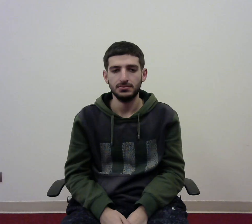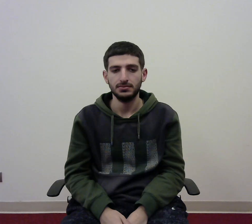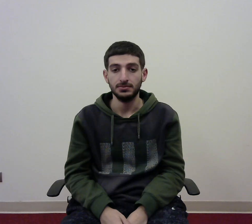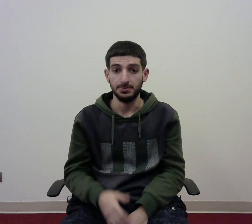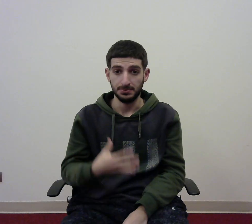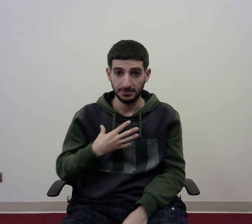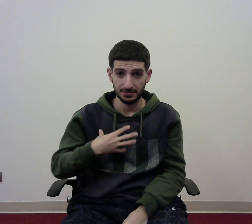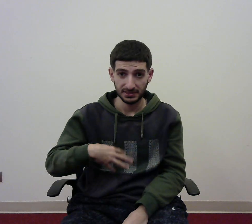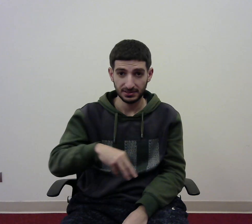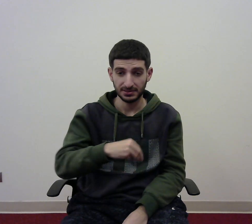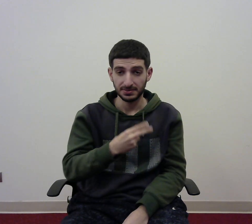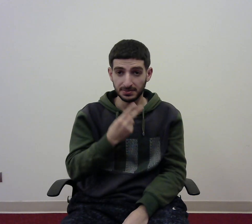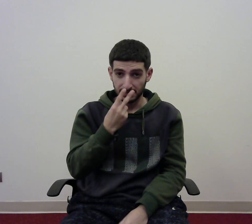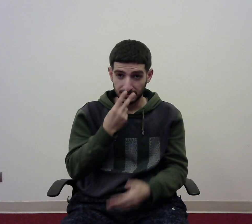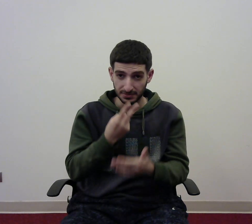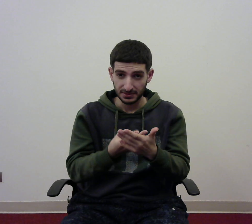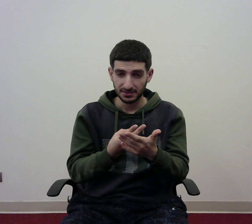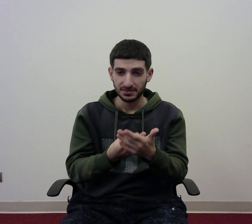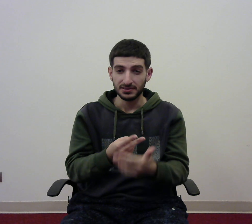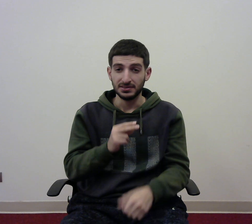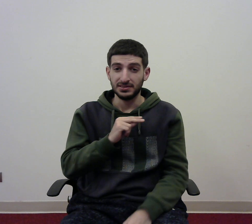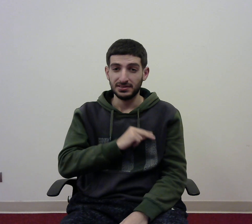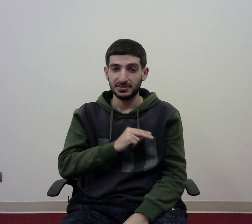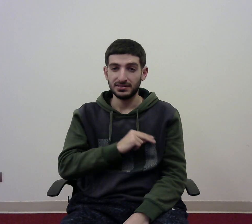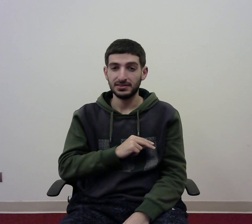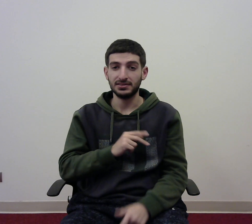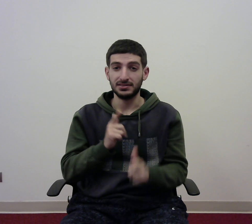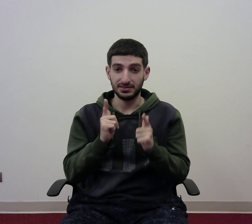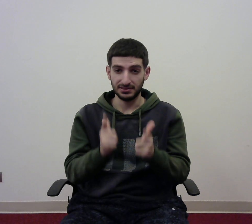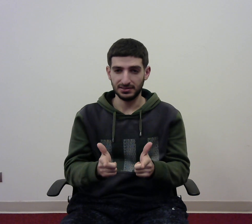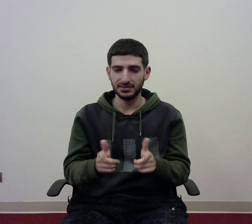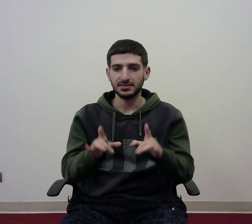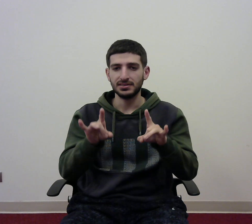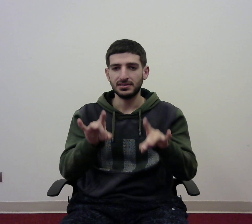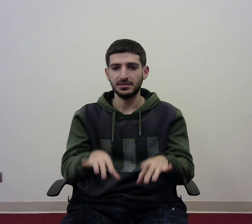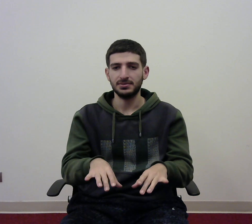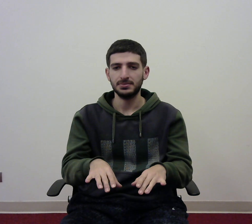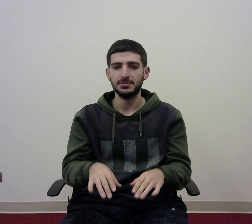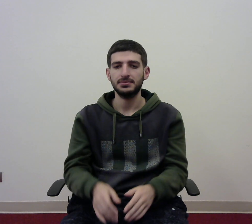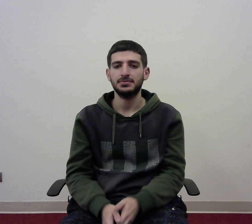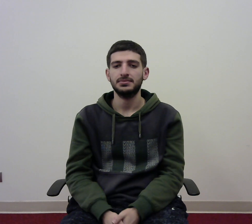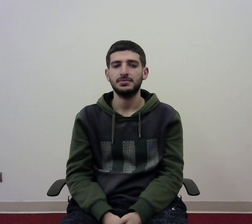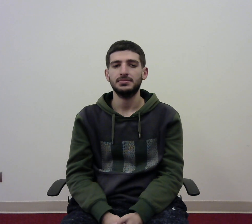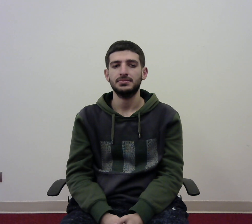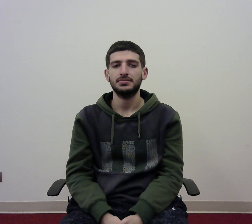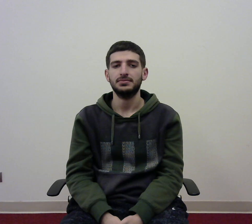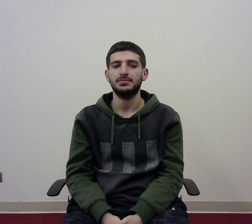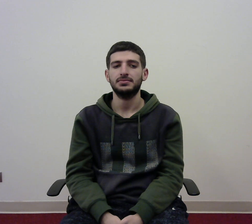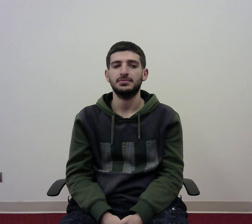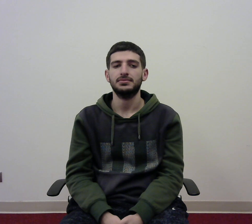Biz göstərilən işdən razı qaldıq